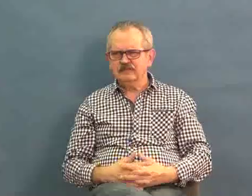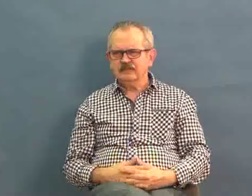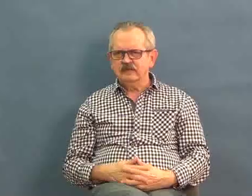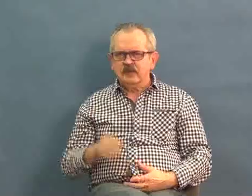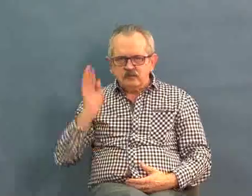Miś.